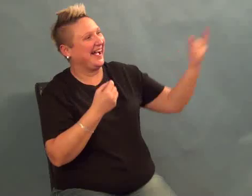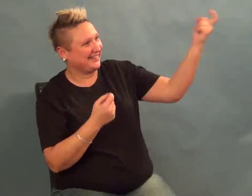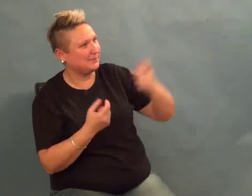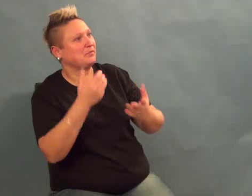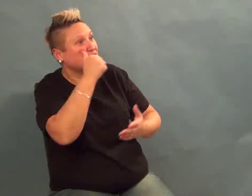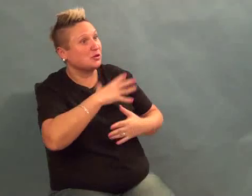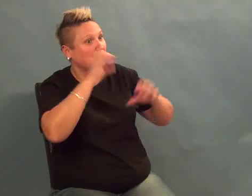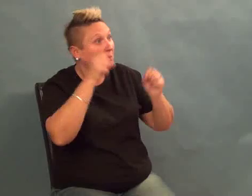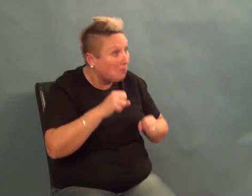Opowiadają mu, że wczoraj był alarm.